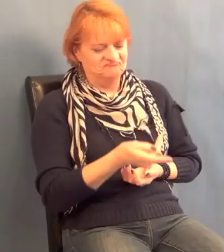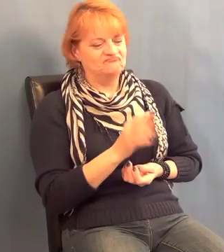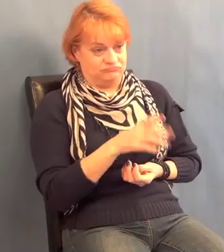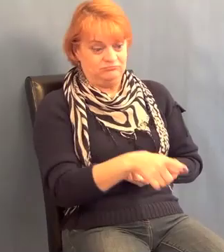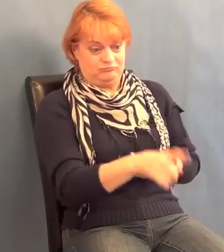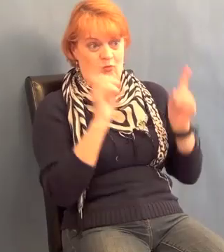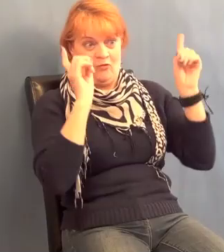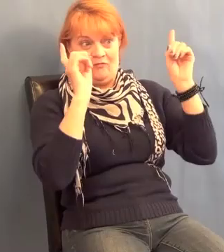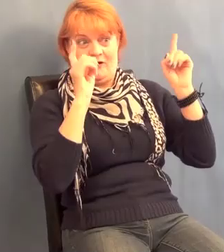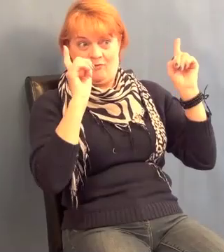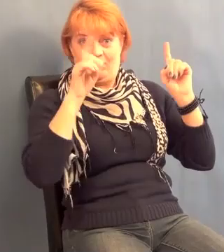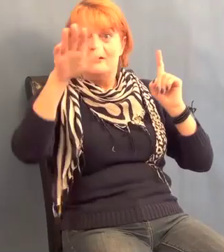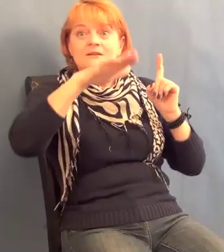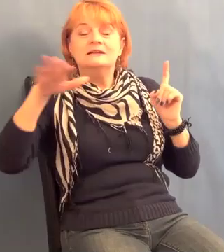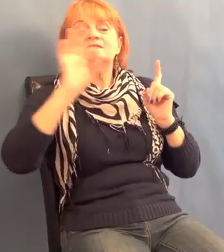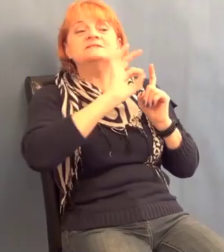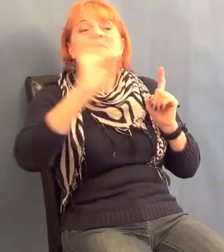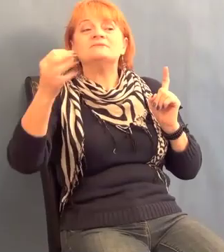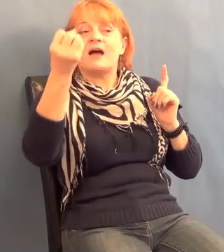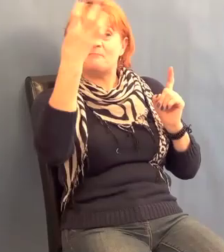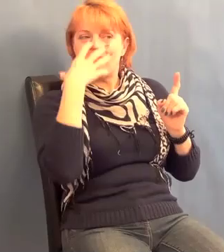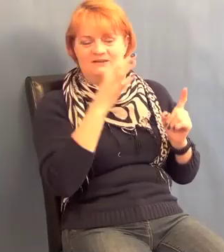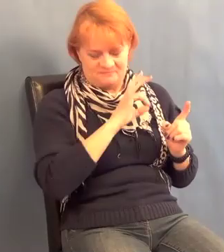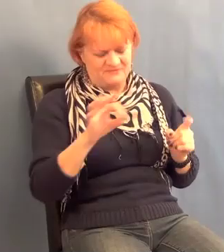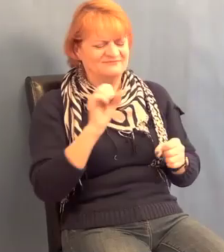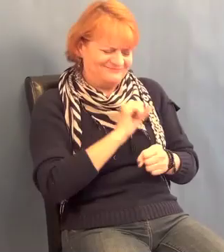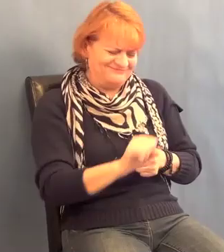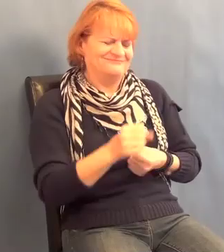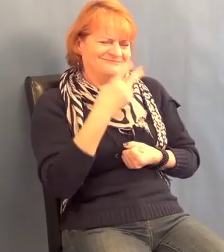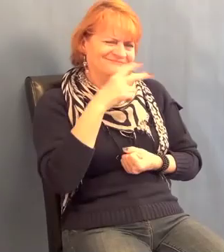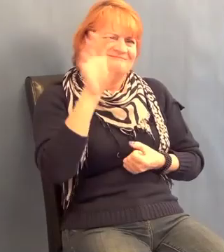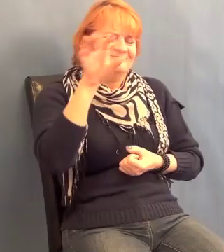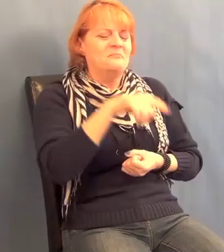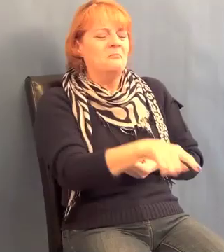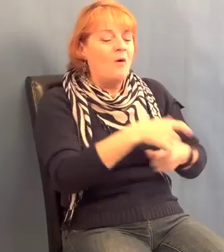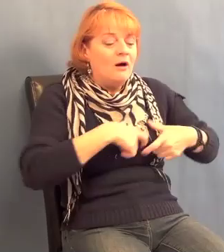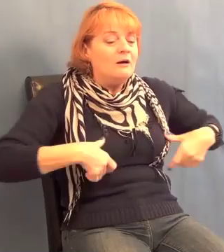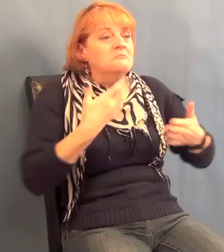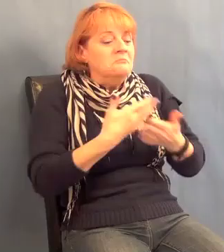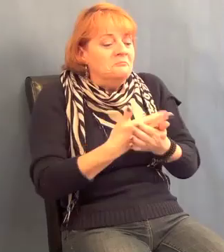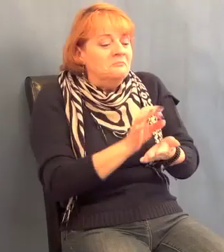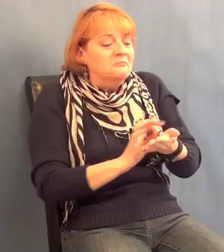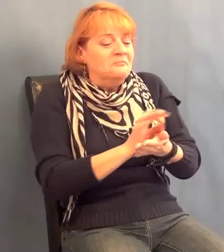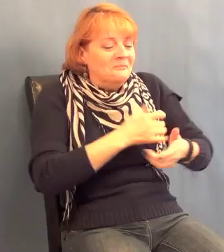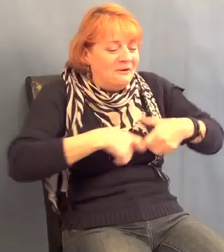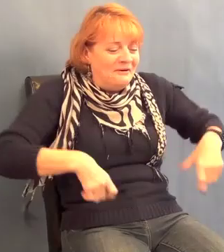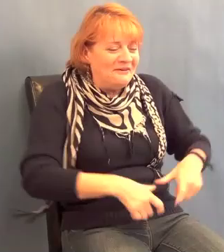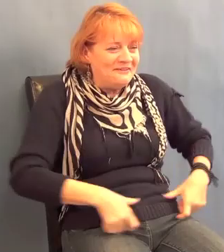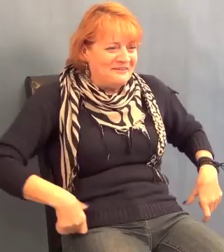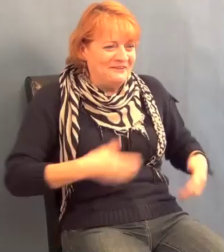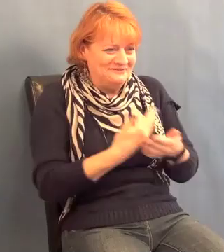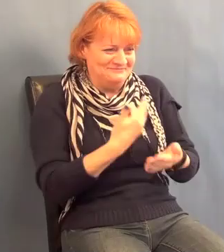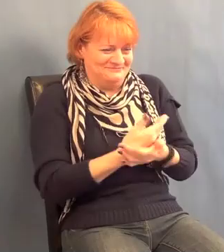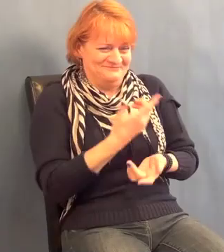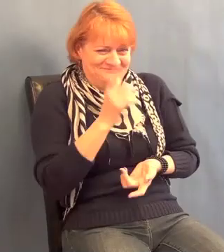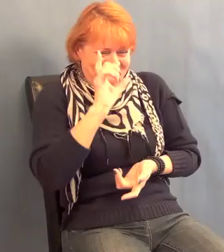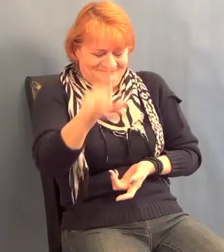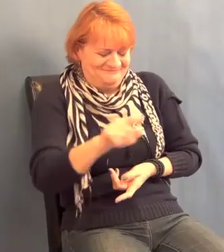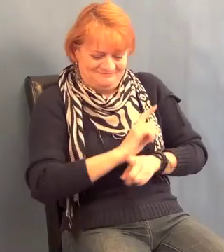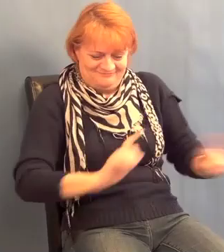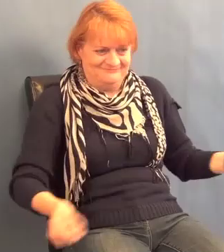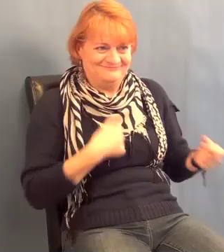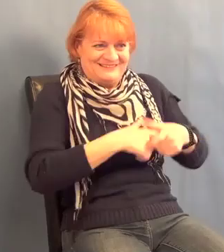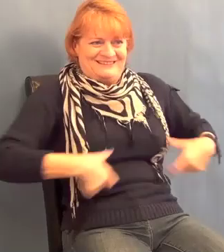Tak, widziałam taki znak, w miejscu przeznaczonym dla nagich ludzi, to dlatego nie wolno tam wchodzić w kostiumie.